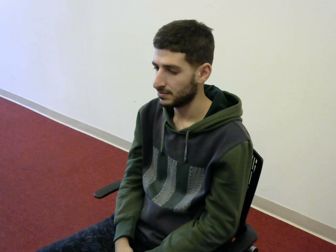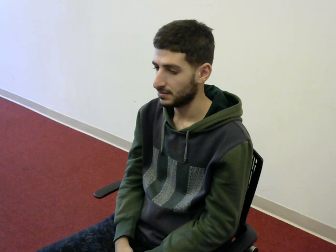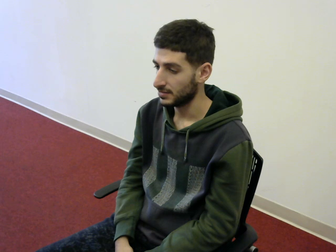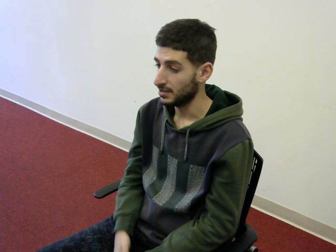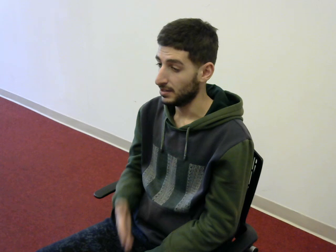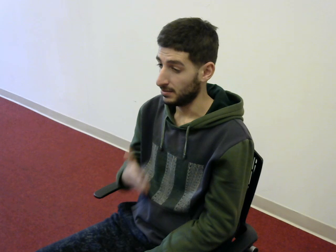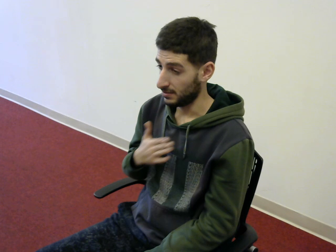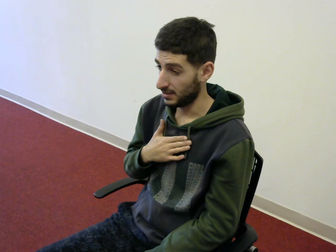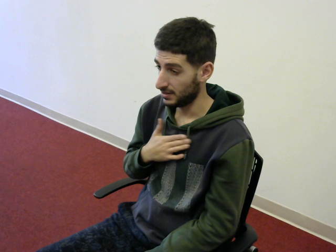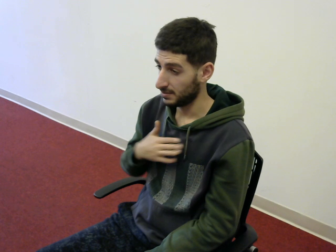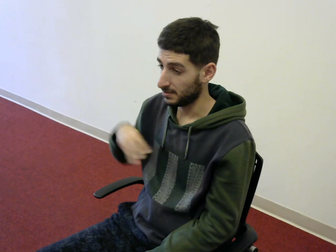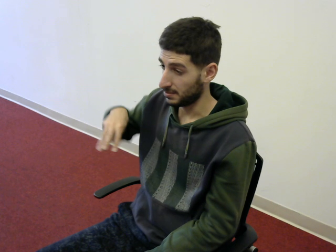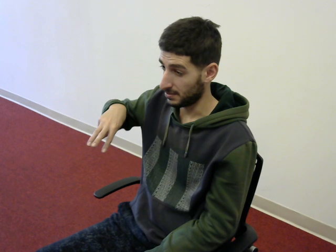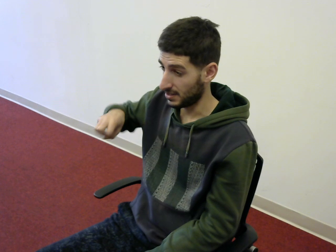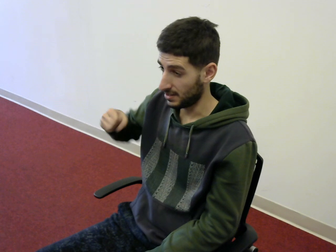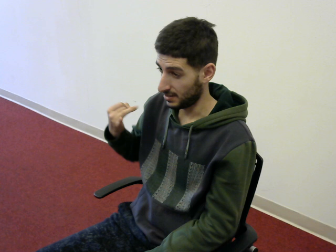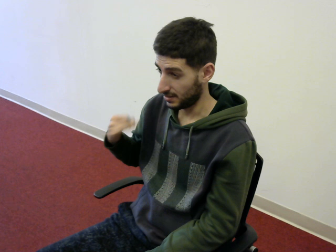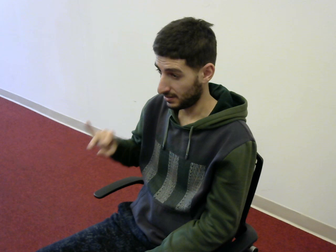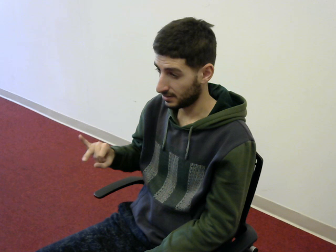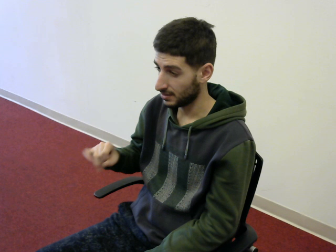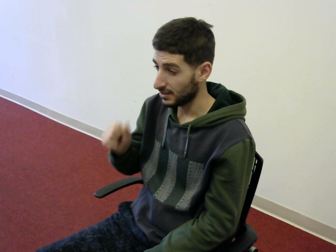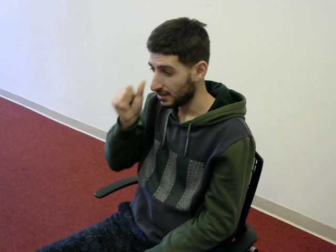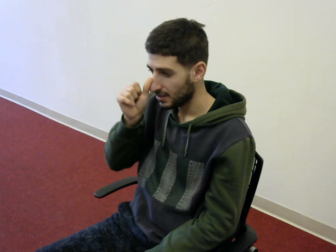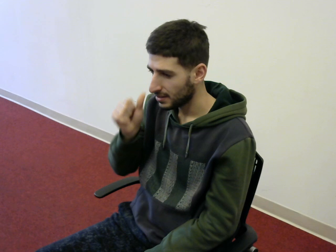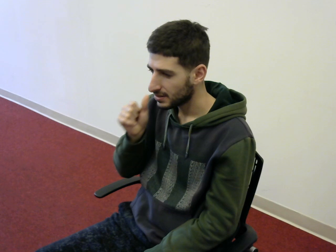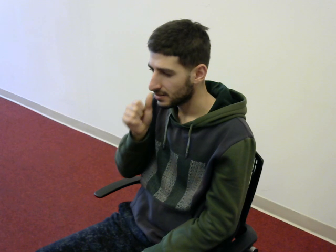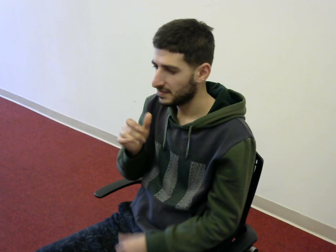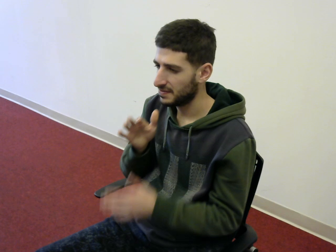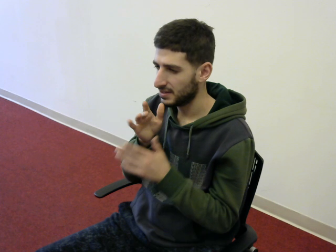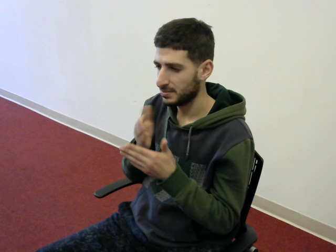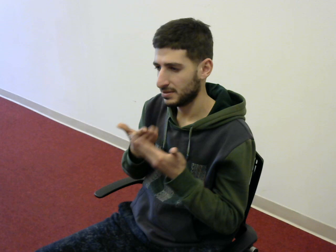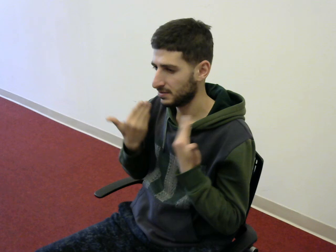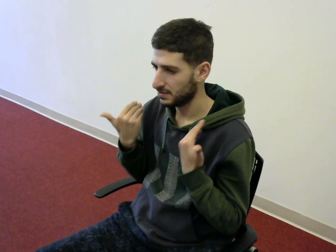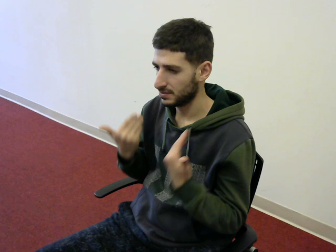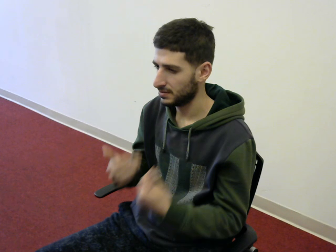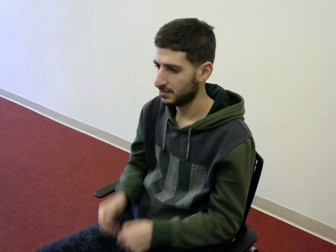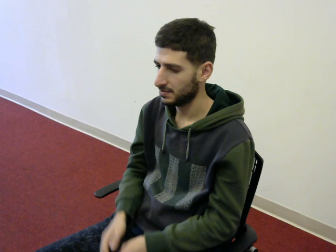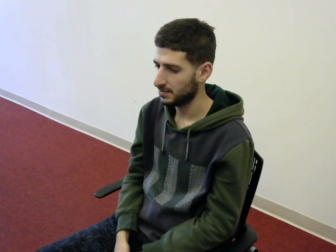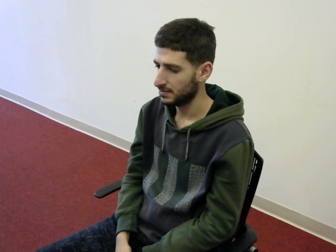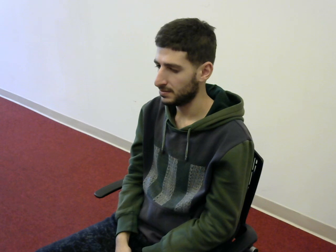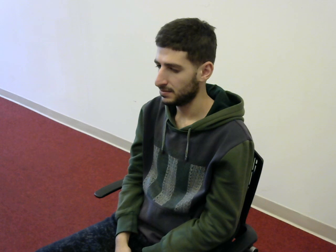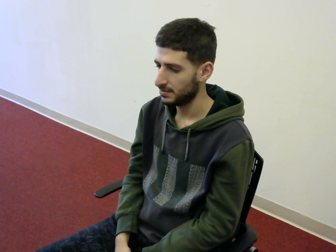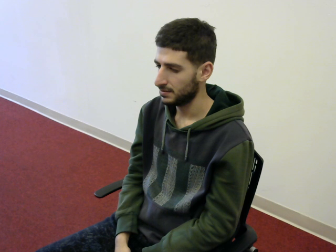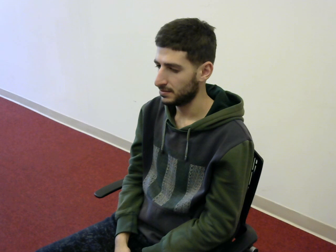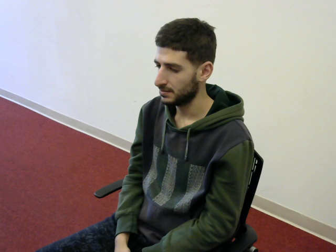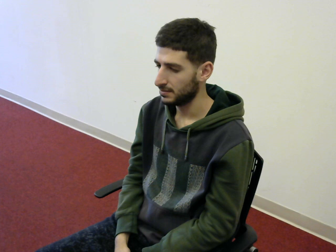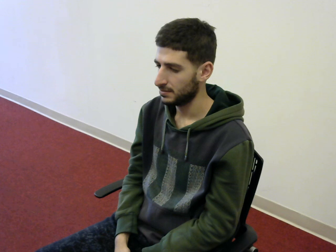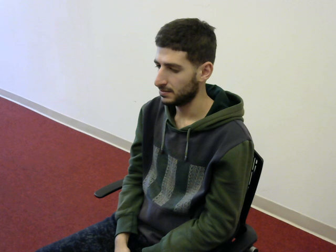Mənim may ayında vaxtım yoxdur